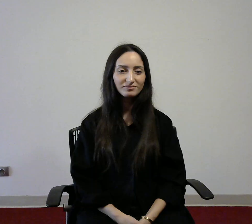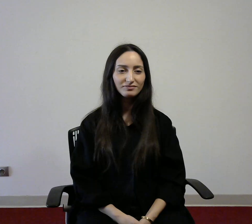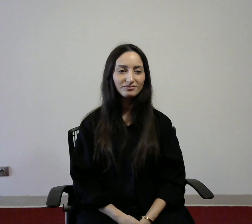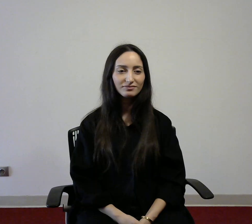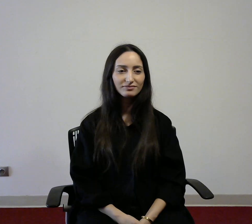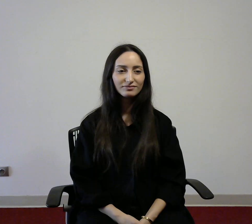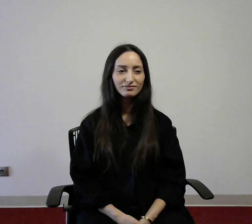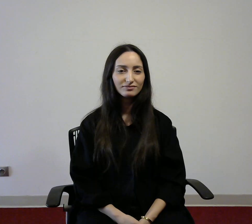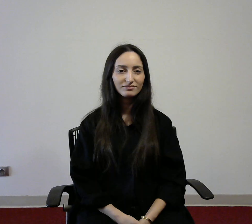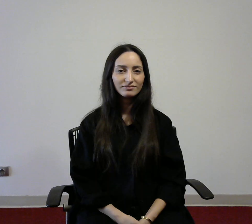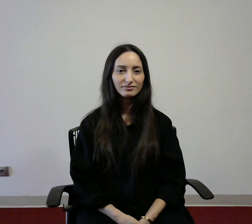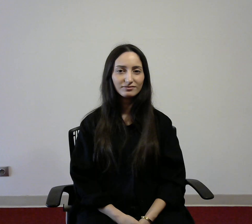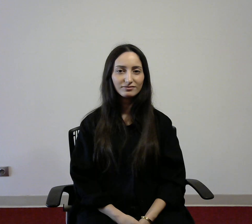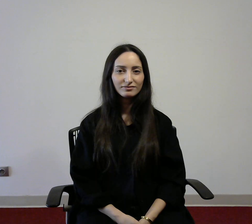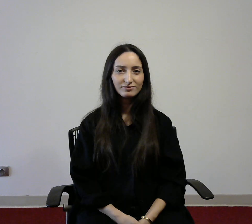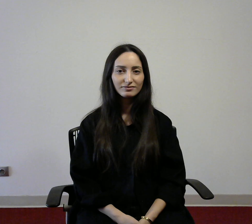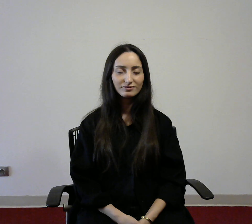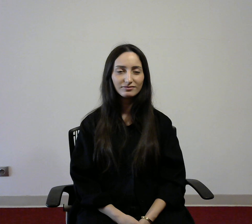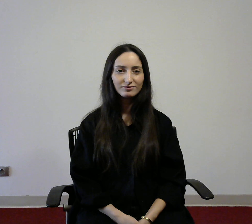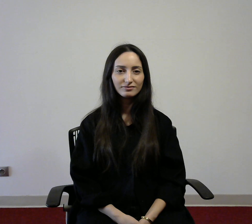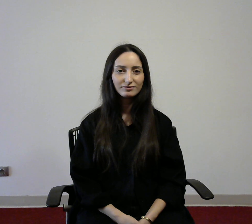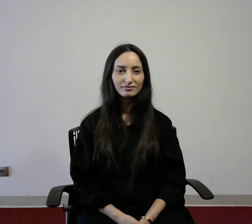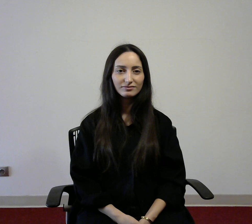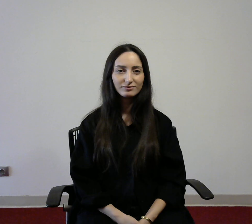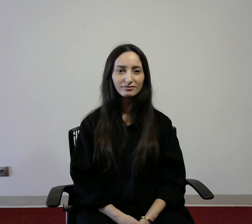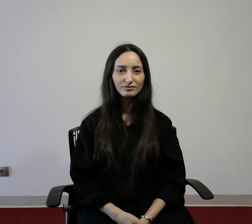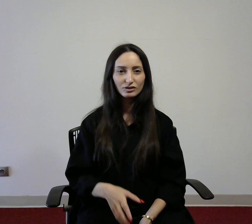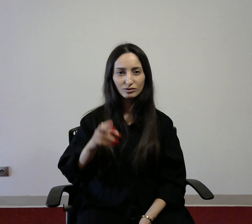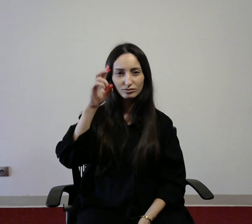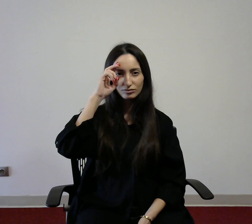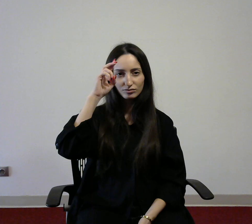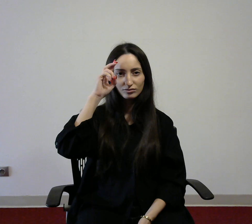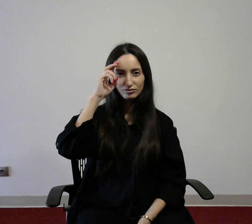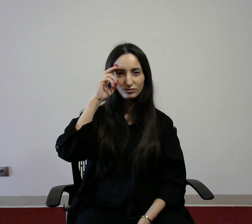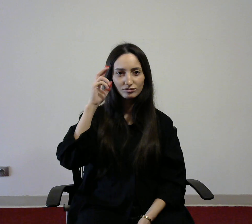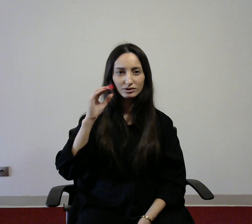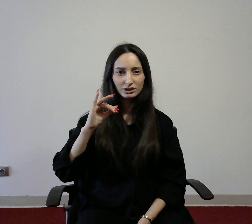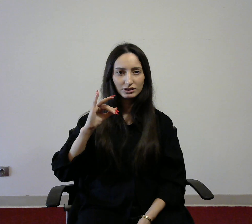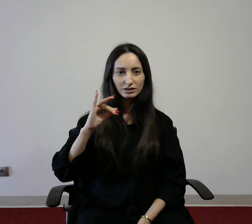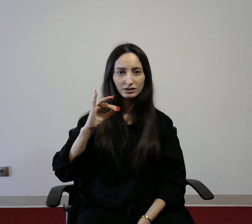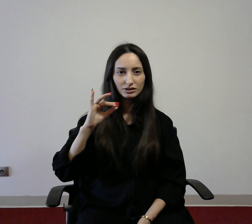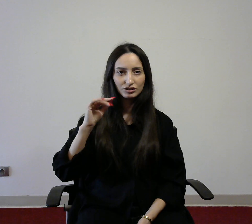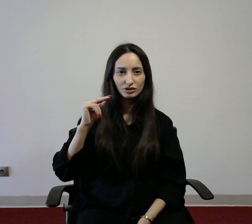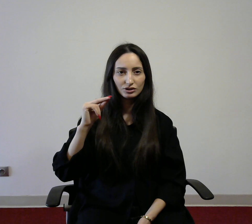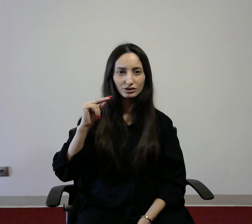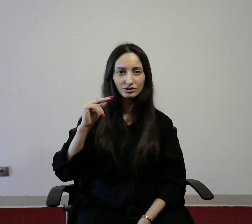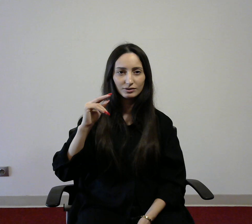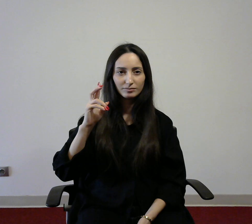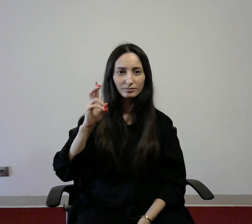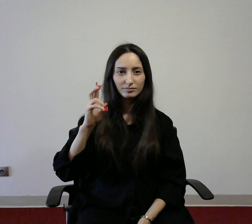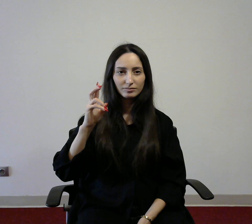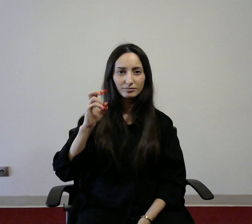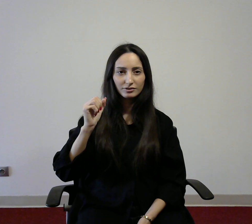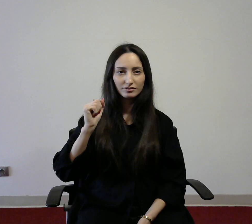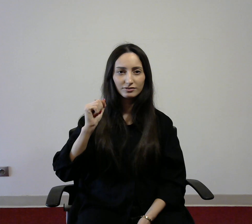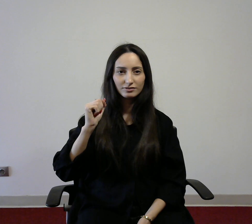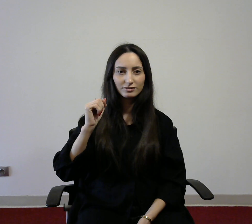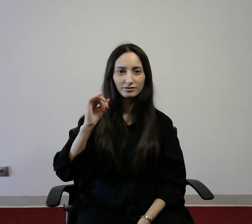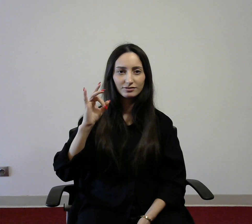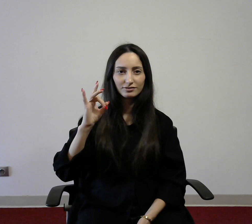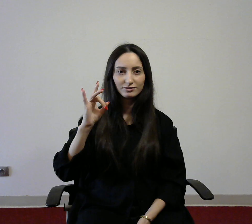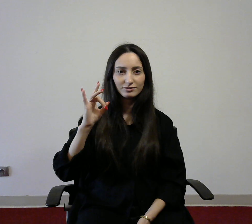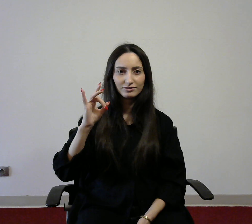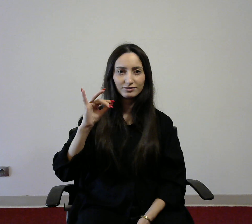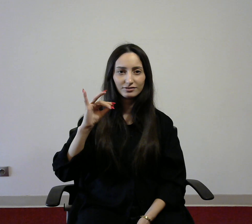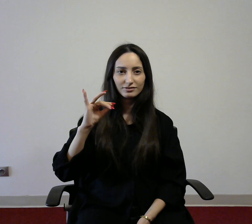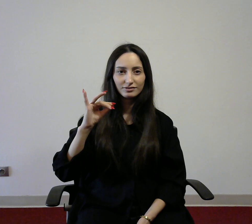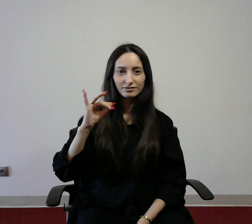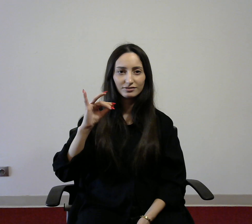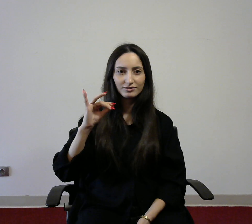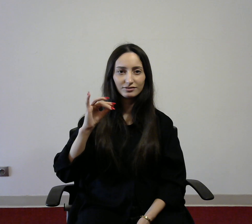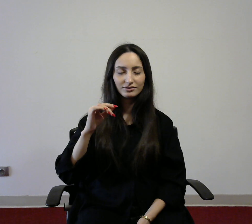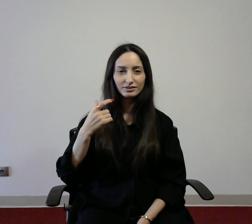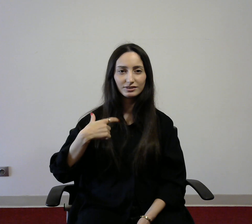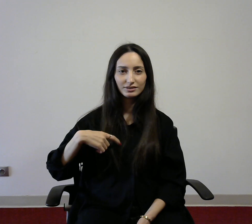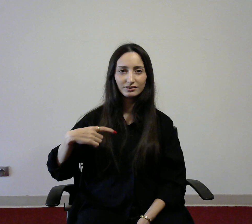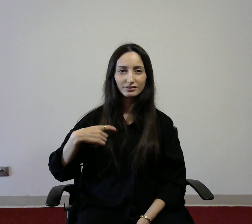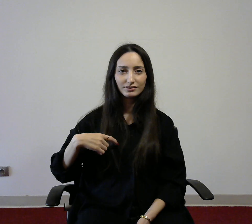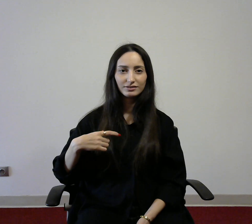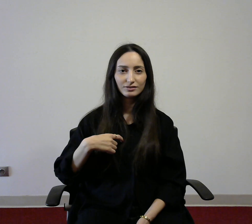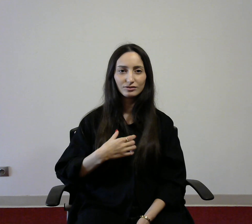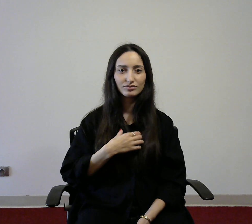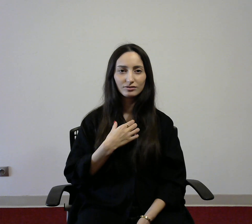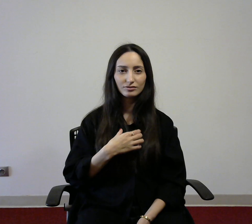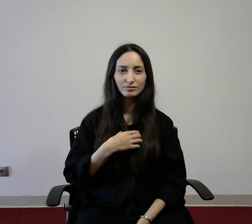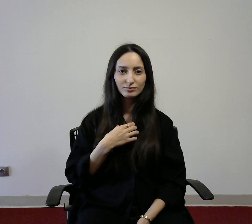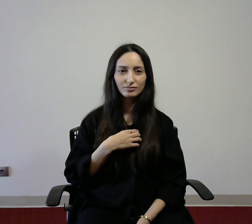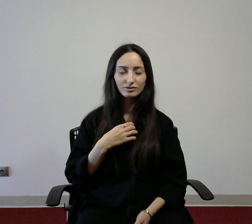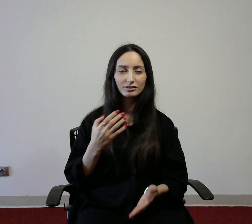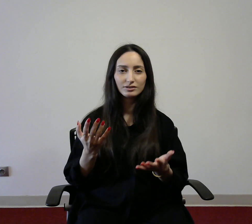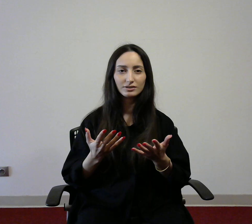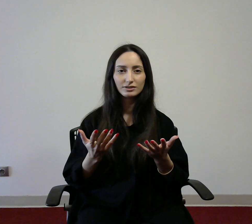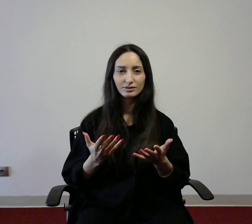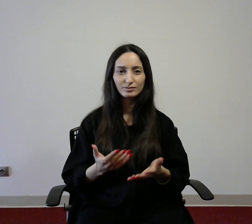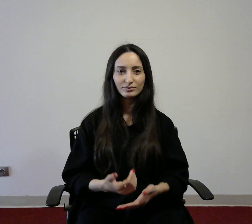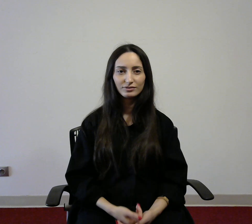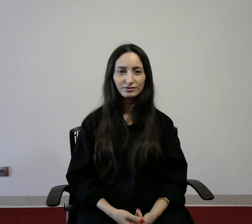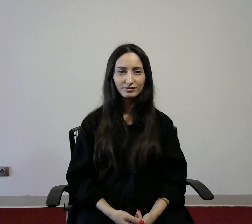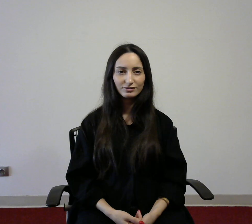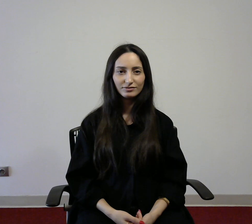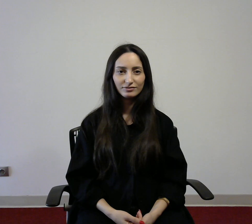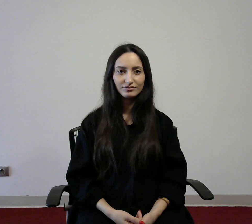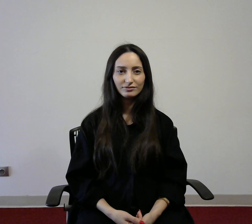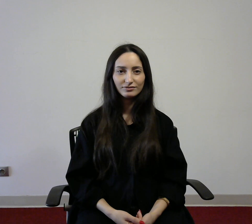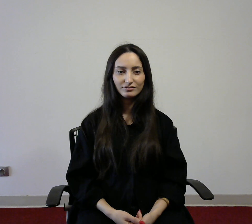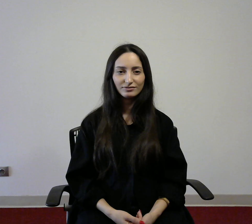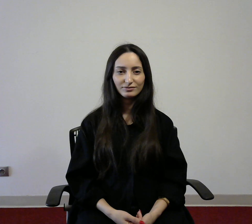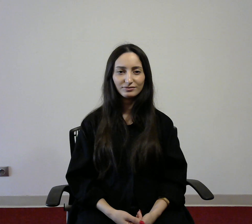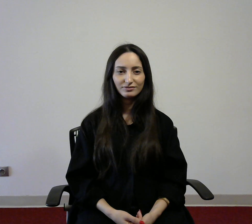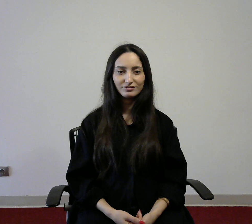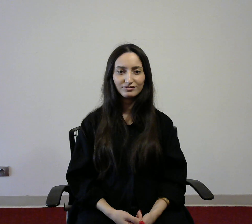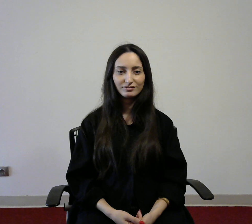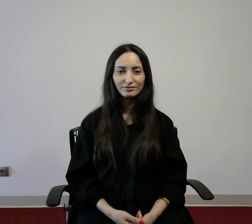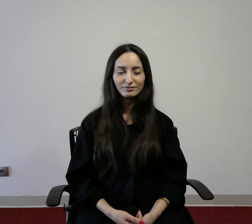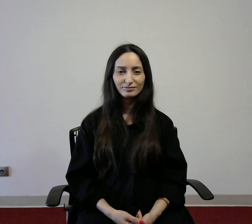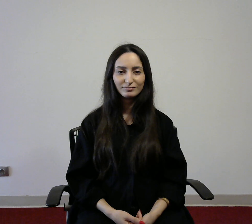Dövlət icbari şəxsi sığorta nədir?